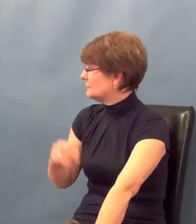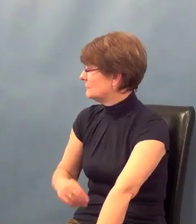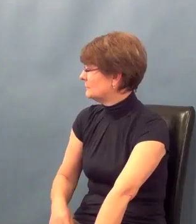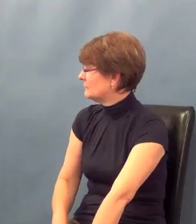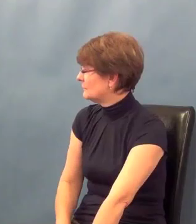Nagle się pojawił.